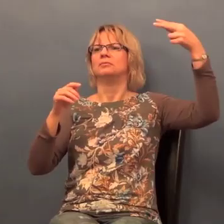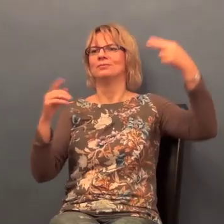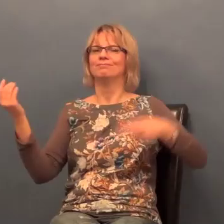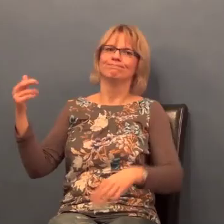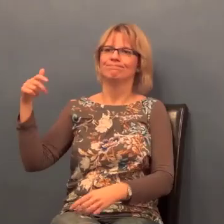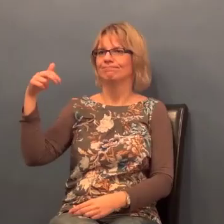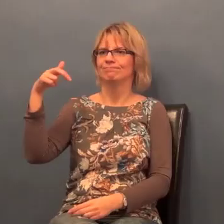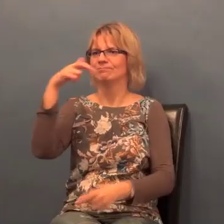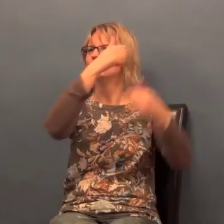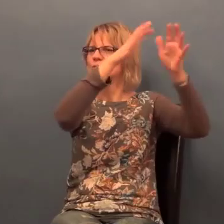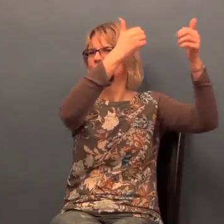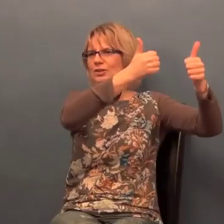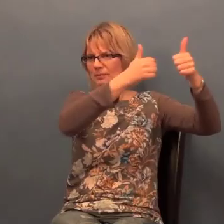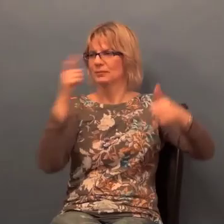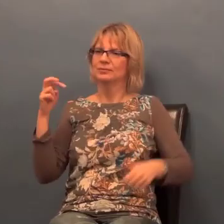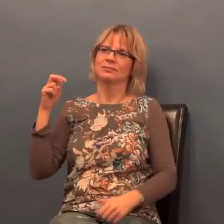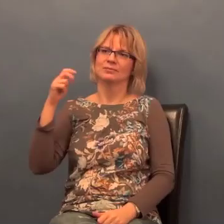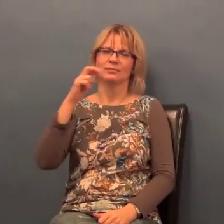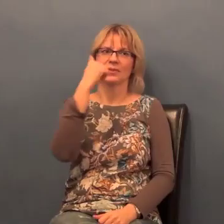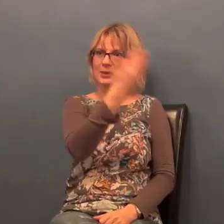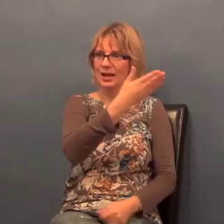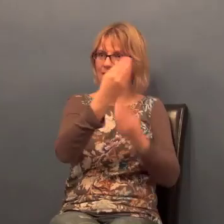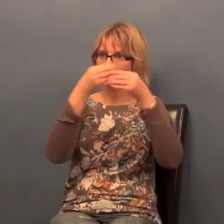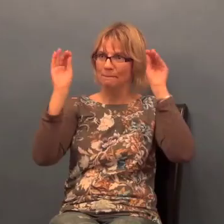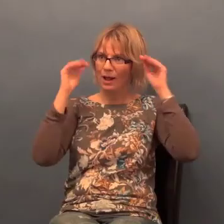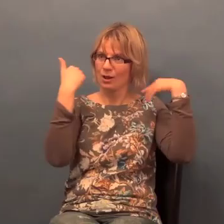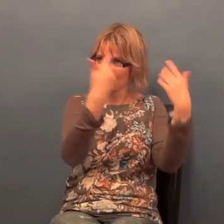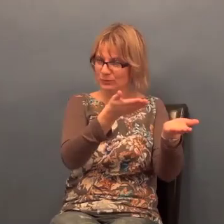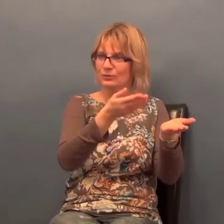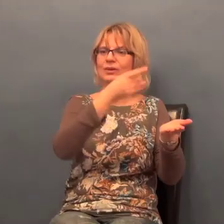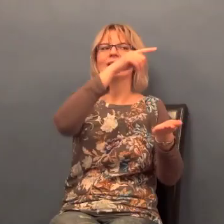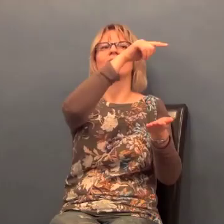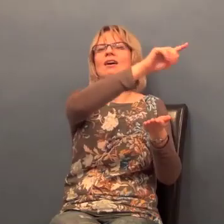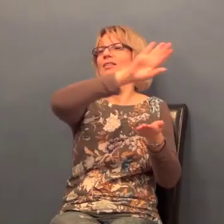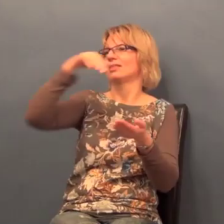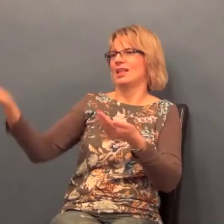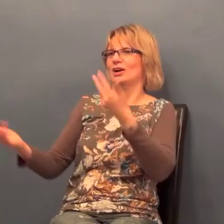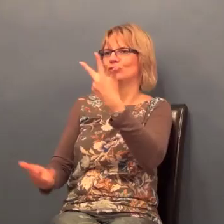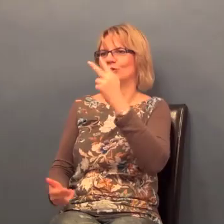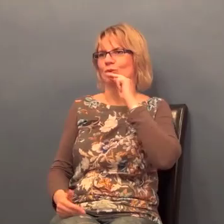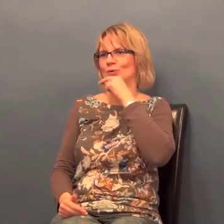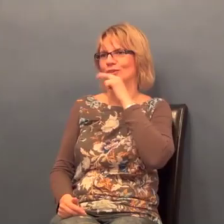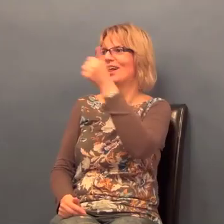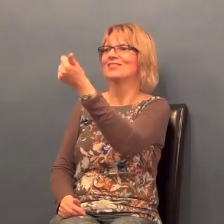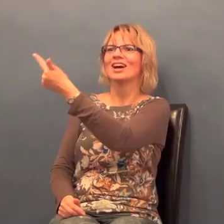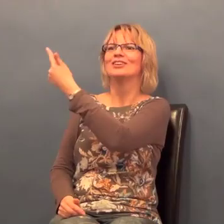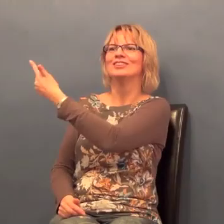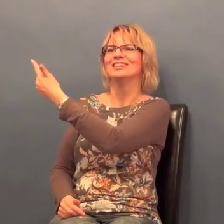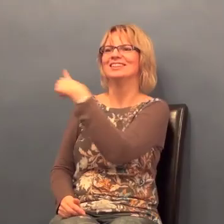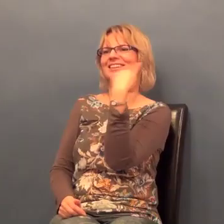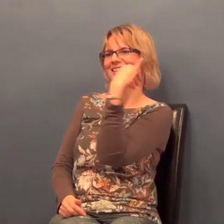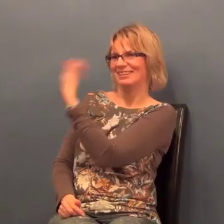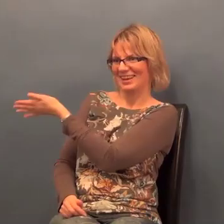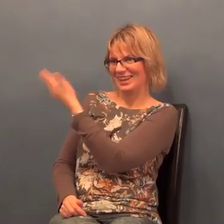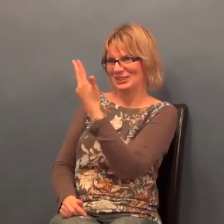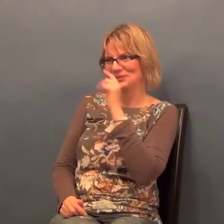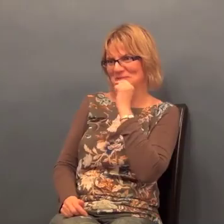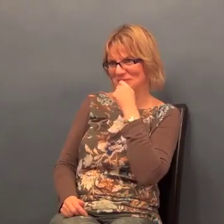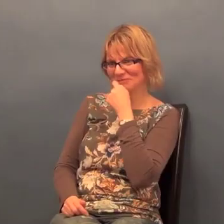Chłopcy idą oddać kapelusz. Właściciel daje im trzy gruszki, po jednej dla każdego.